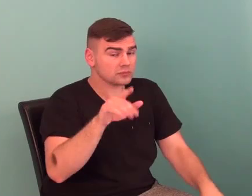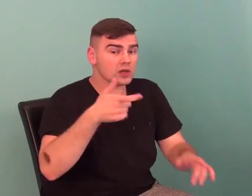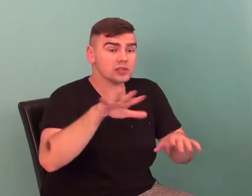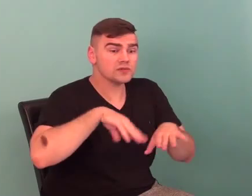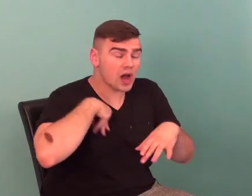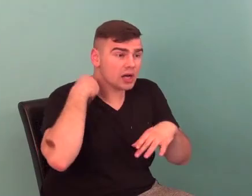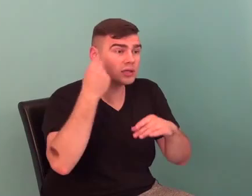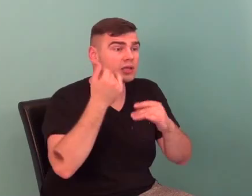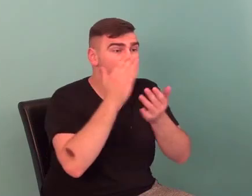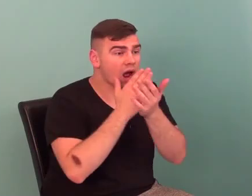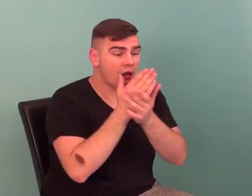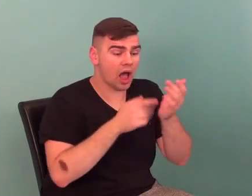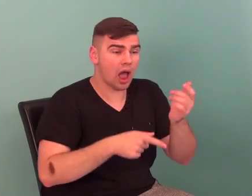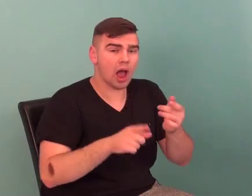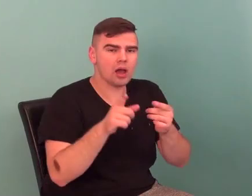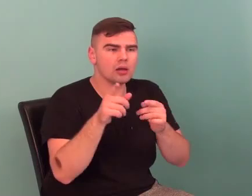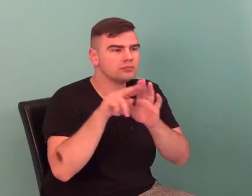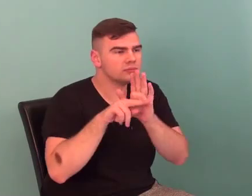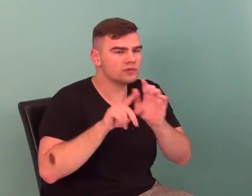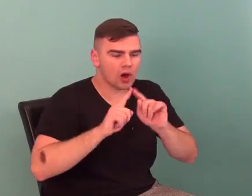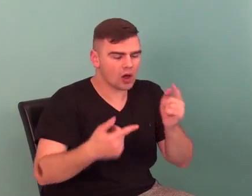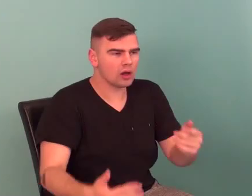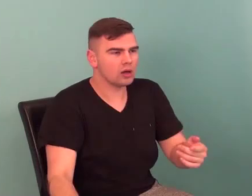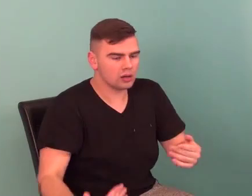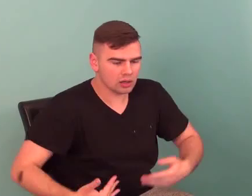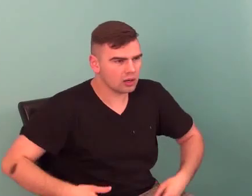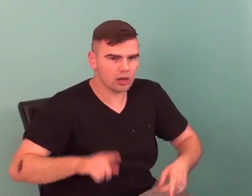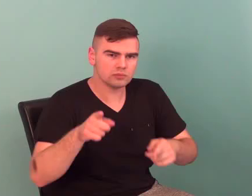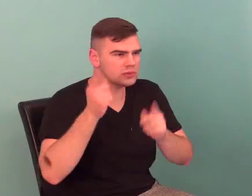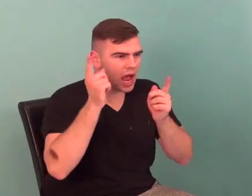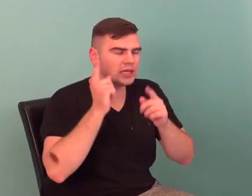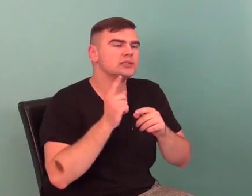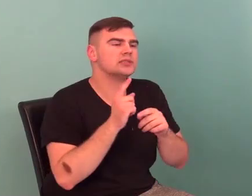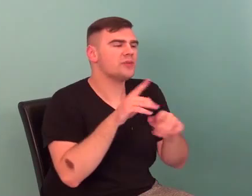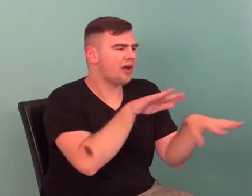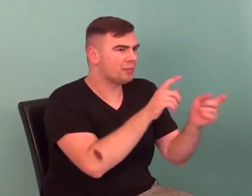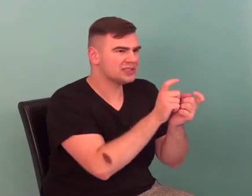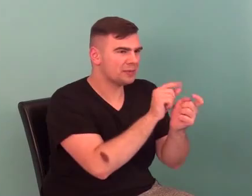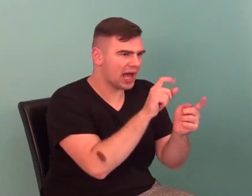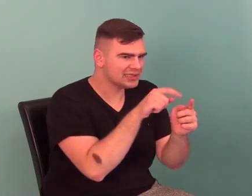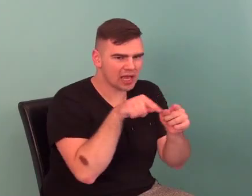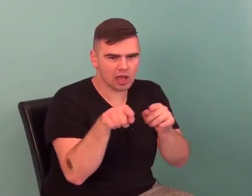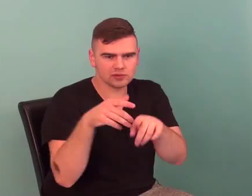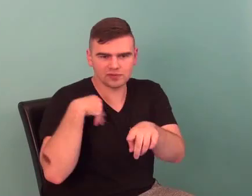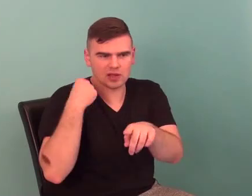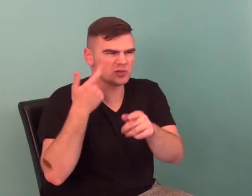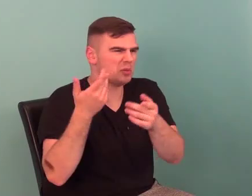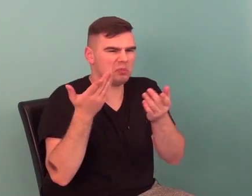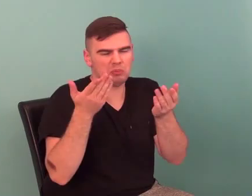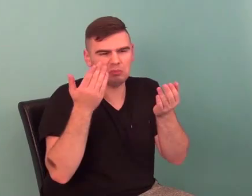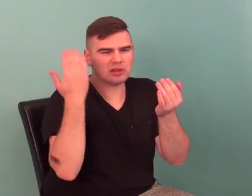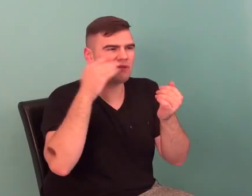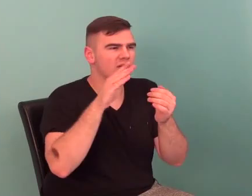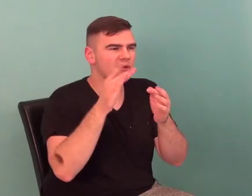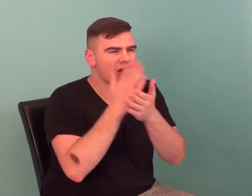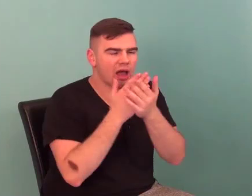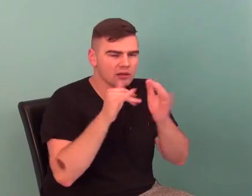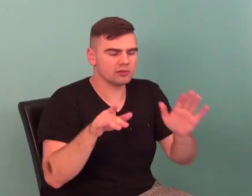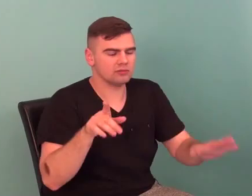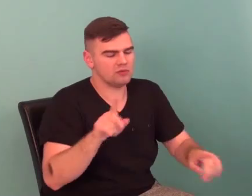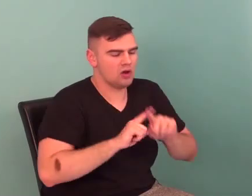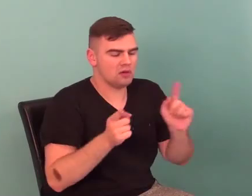Może być na przykład tak, że obok plaży jest coś bardzo ważnego, coś świętego, to dlatego nie wolno na plaży chodzić w stroju kąpielowym.